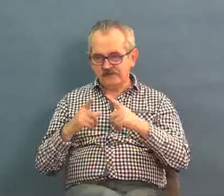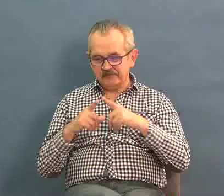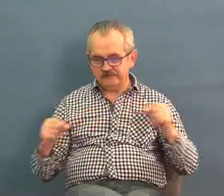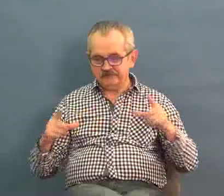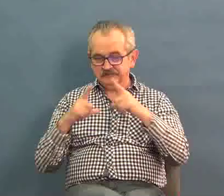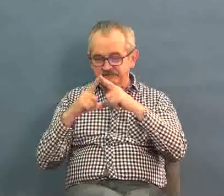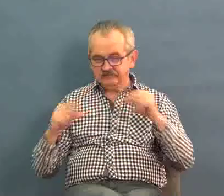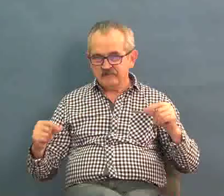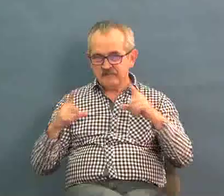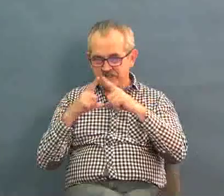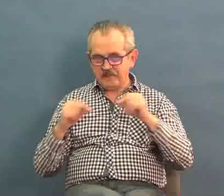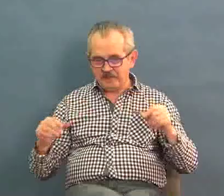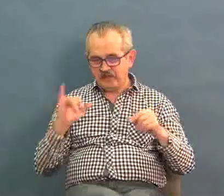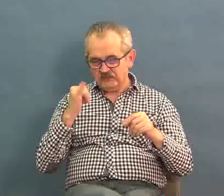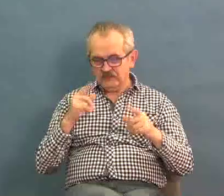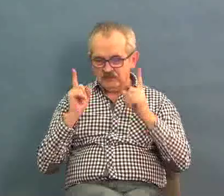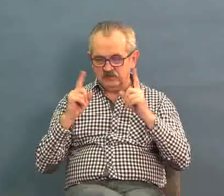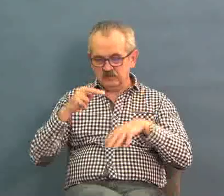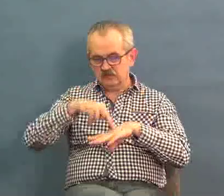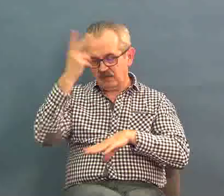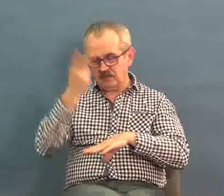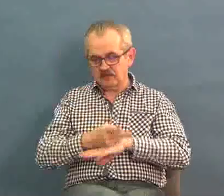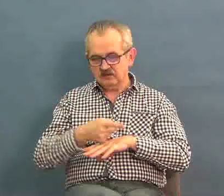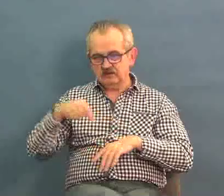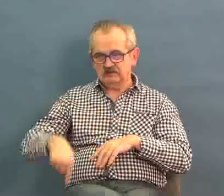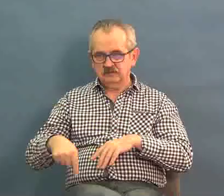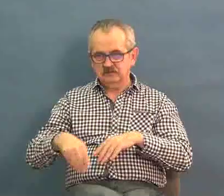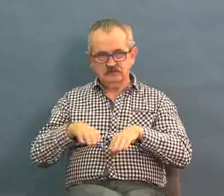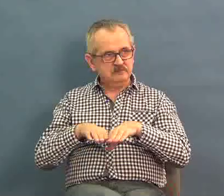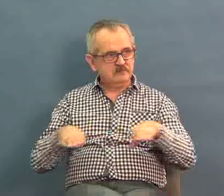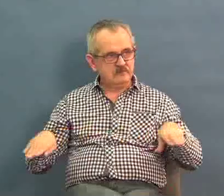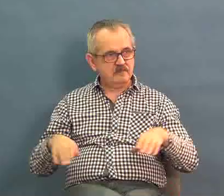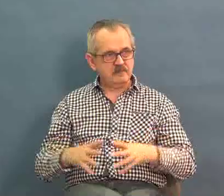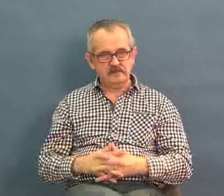Żółty trójkąt mówi, że trzeba uważać, żeby nie spaść na dół na nawierzchnię.